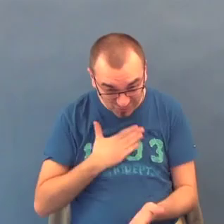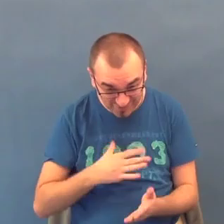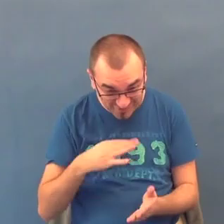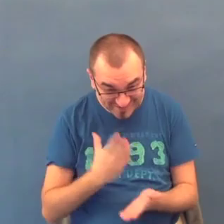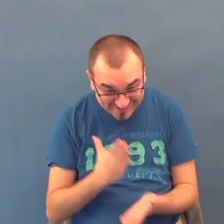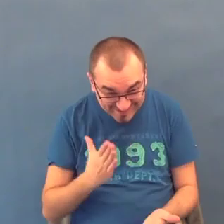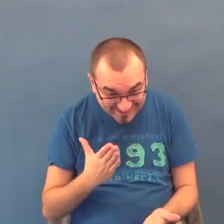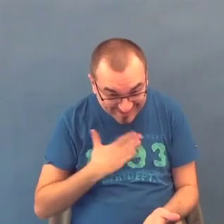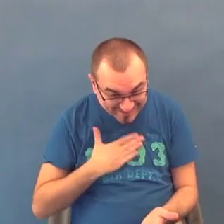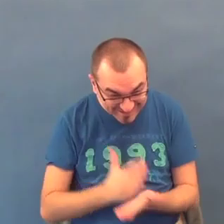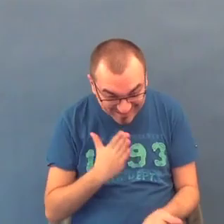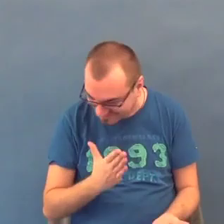Tylko sobota?